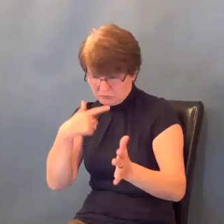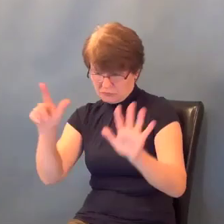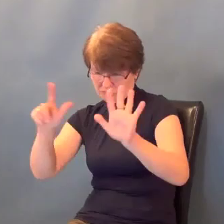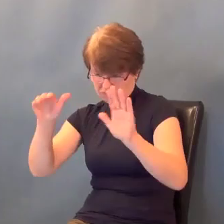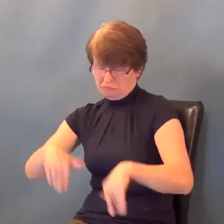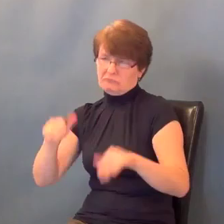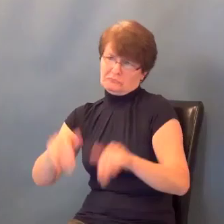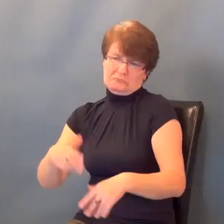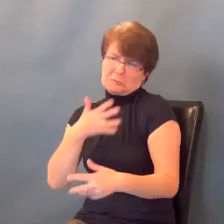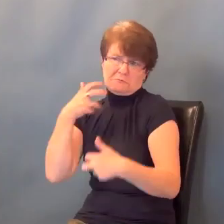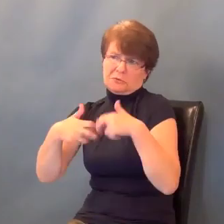Tak jak powiedziałam, po 7.00 mogę.